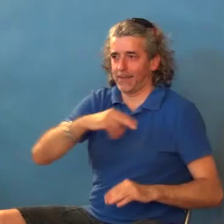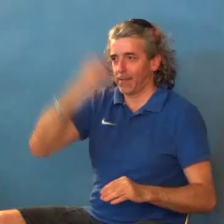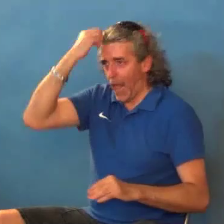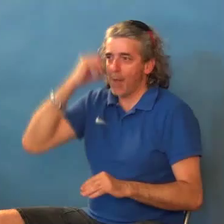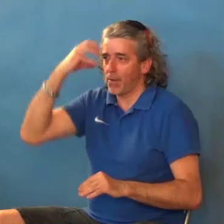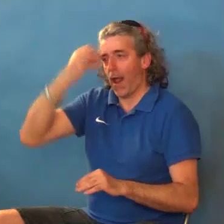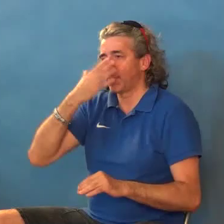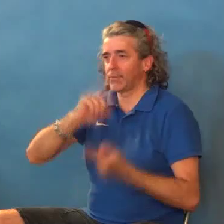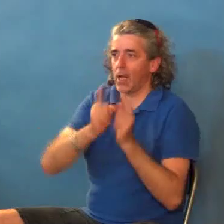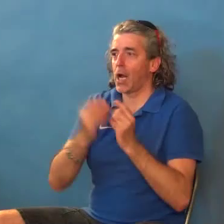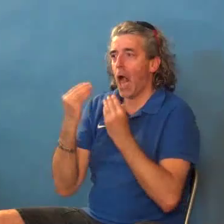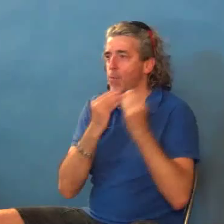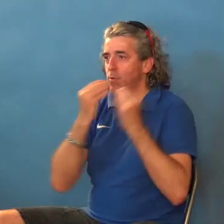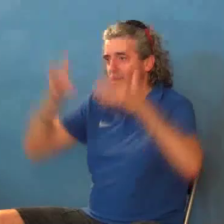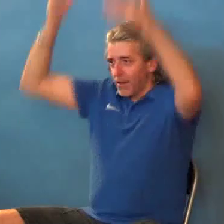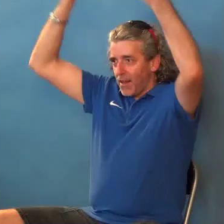Odchodzi, jabłko jest złe i zamienia go na arbuza.